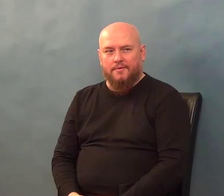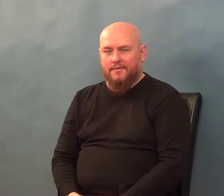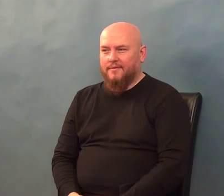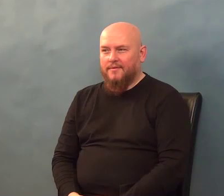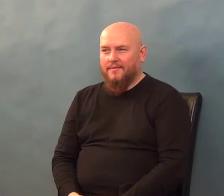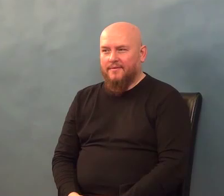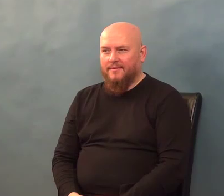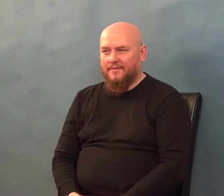Dwudziestego trzeciego.